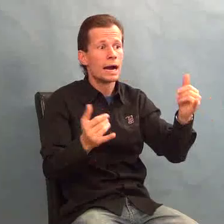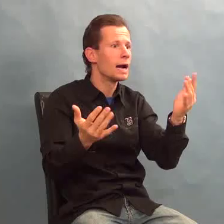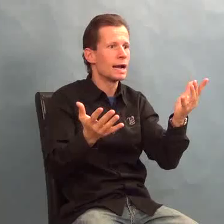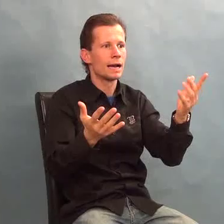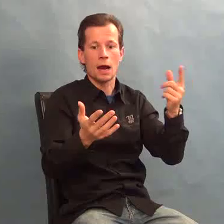Ptak przypomniał sobie...